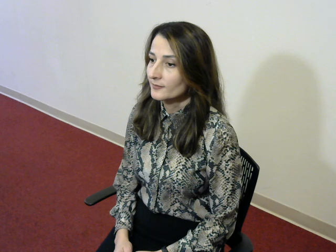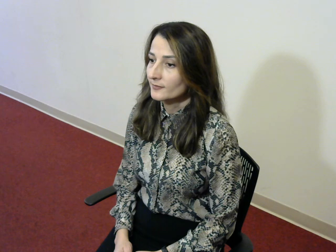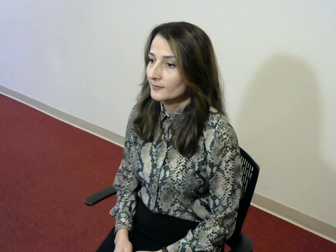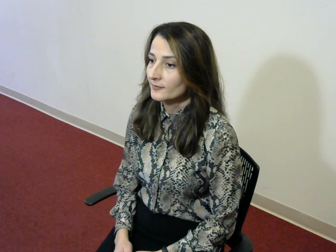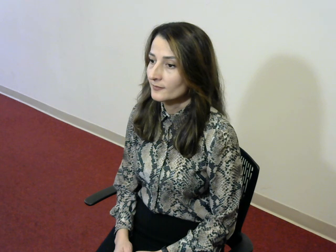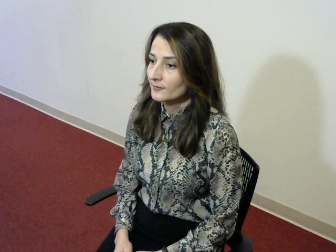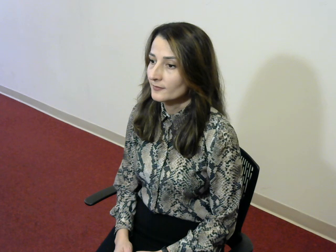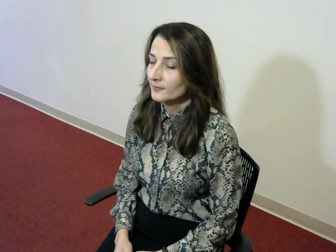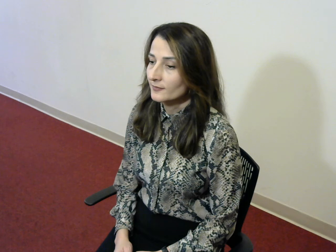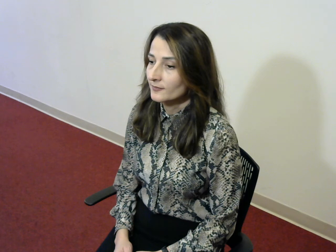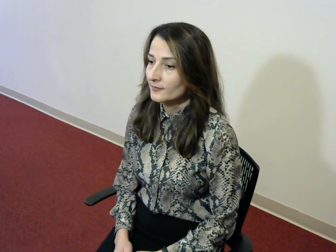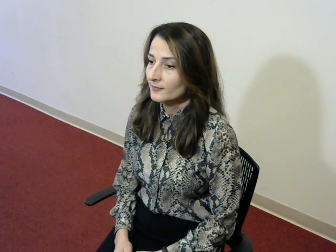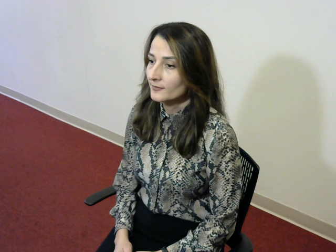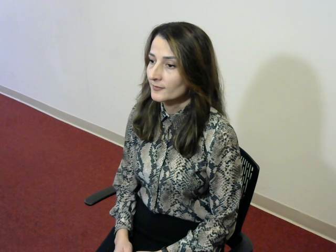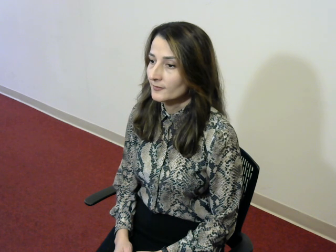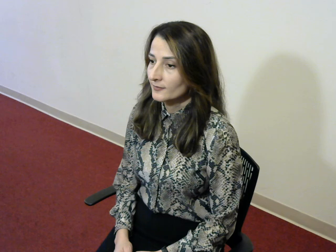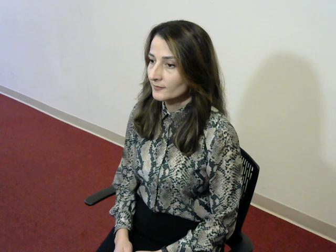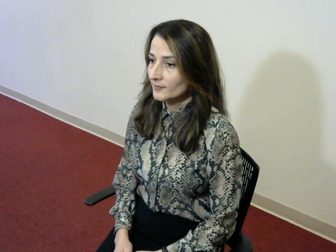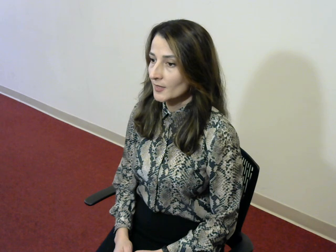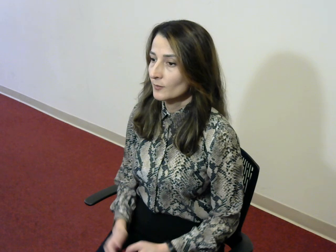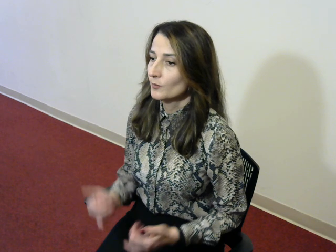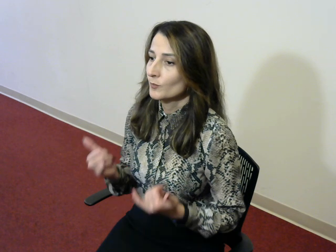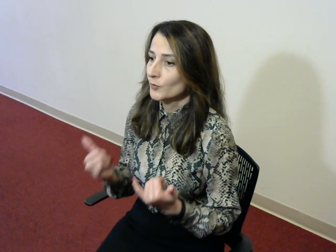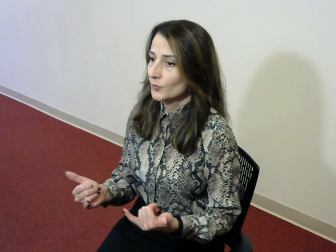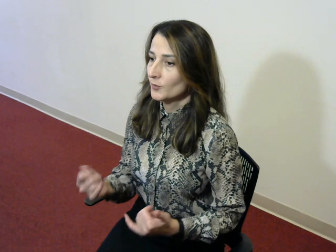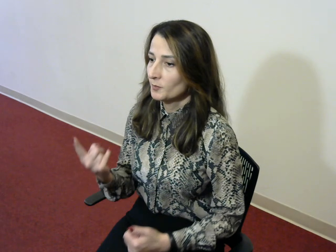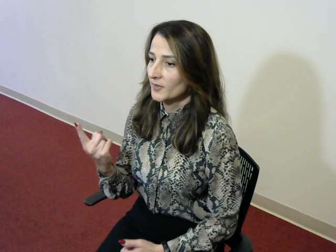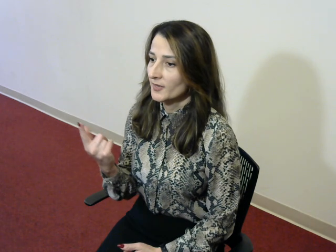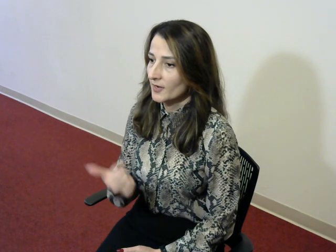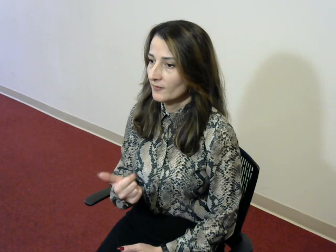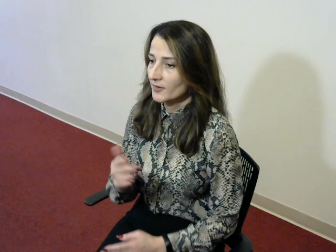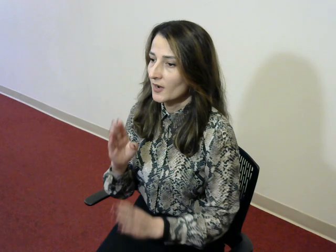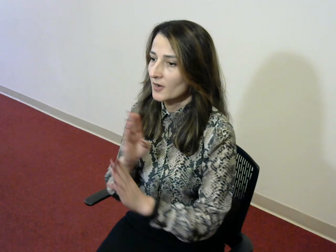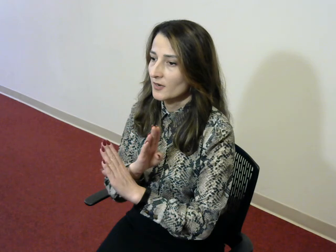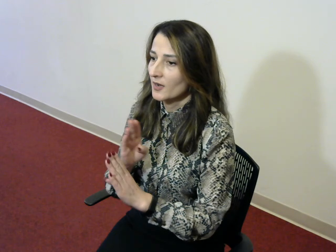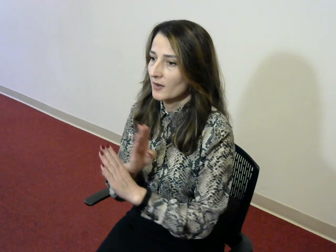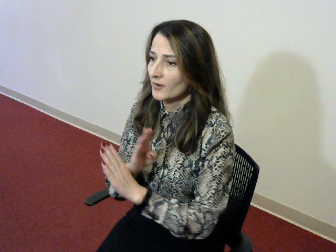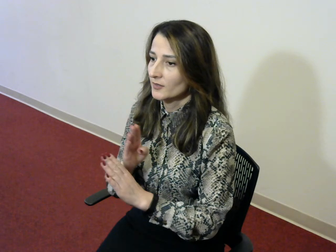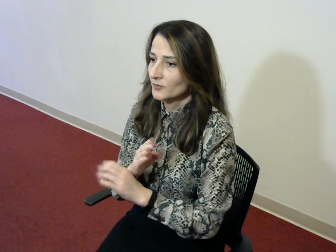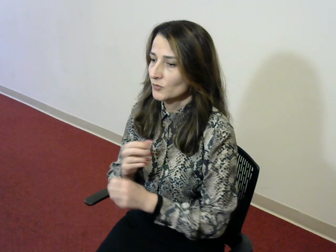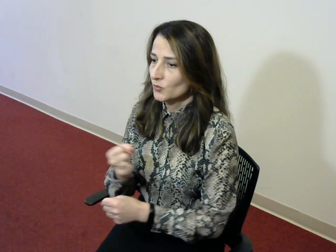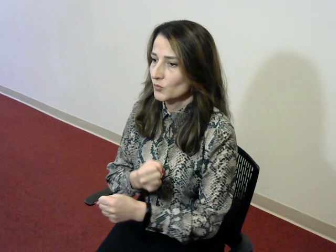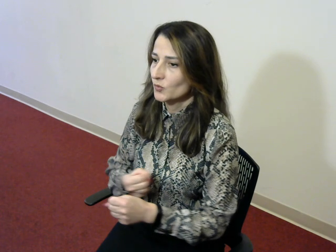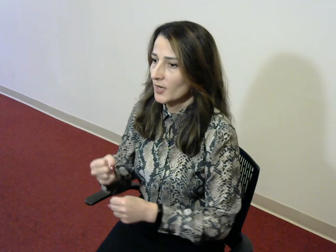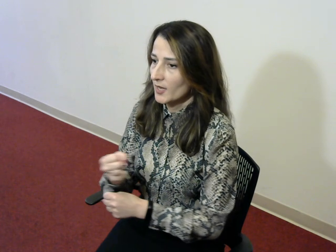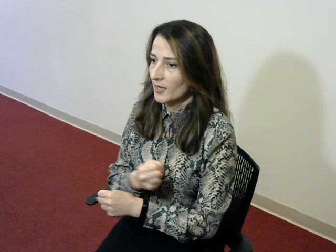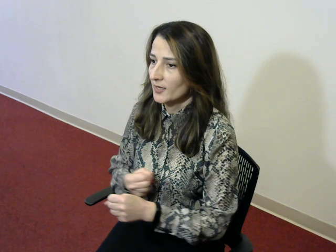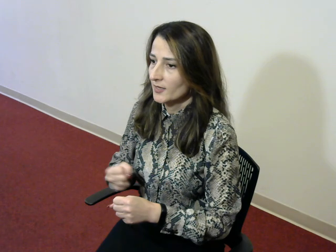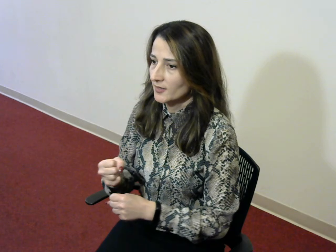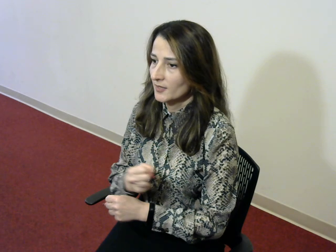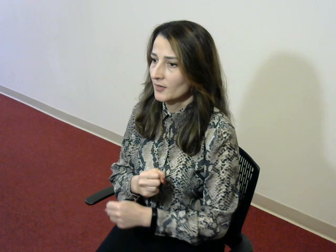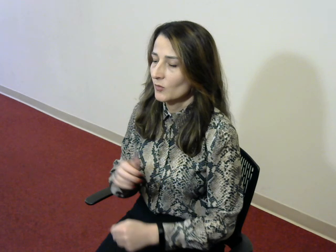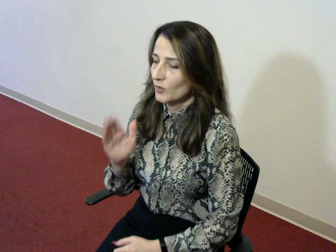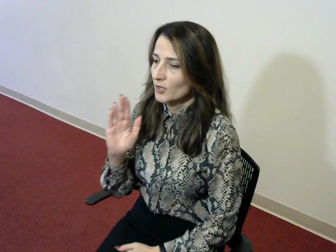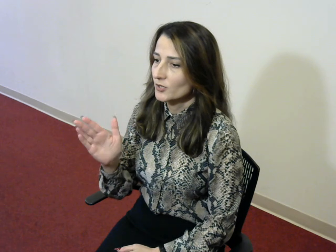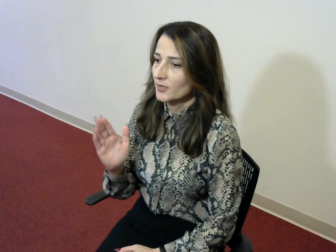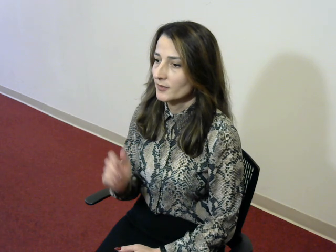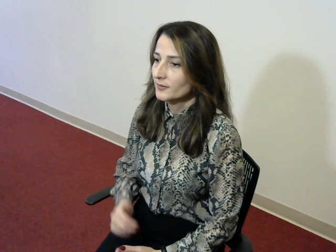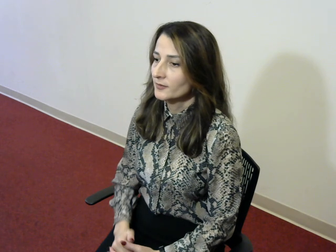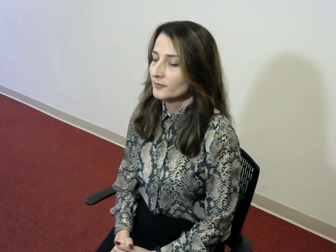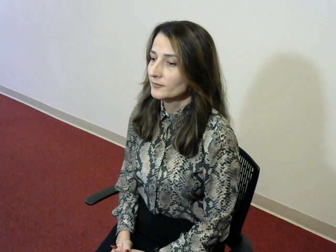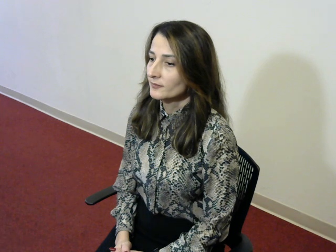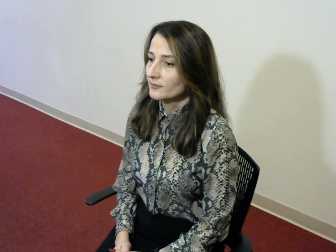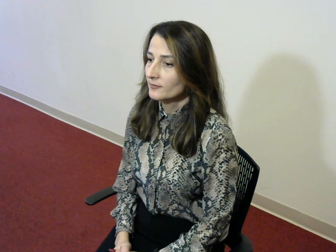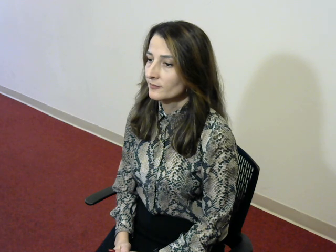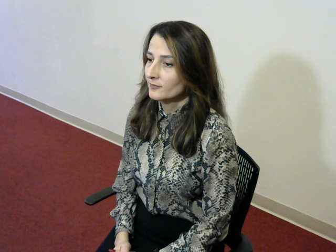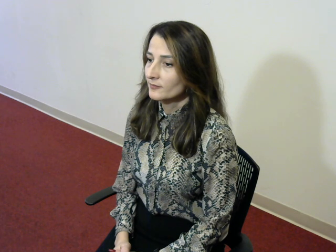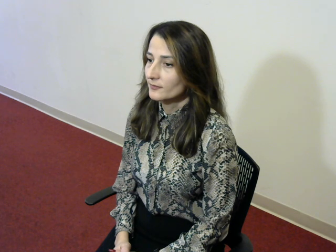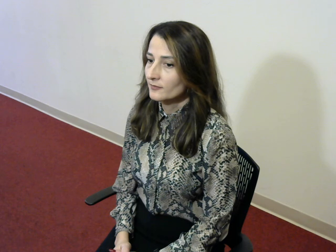Bu həftə hava küləkli olacaq